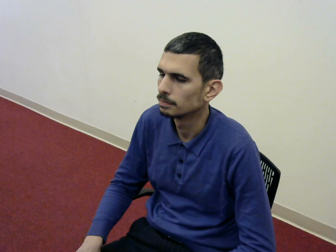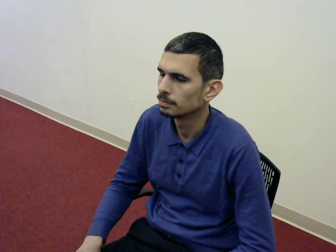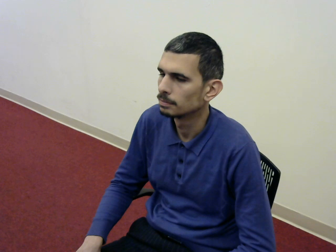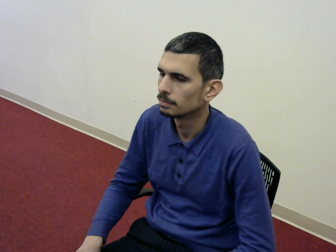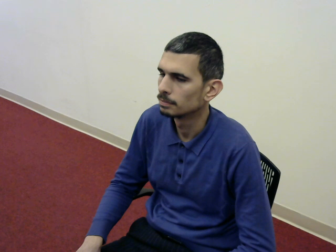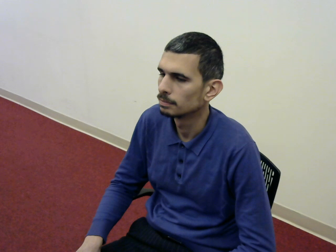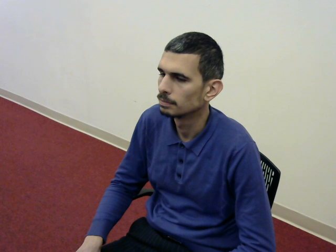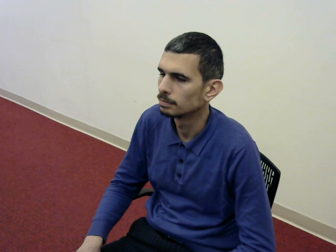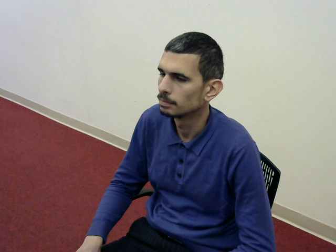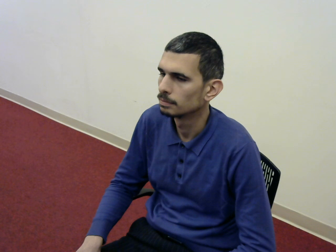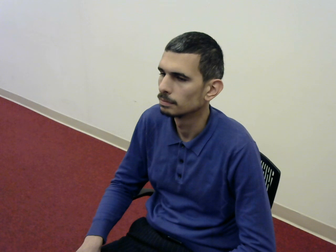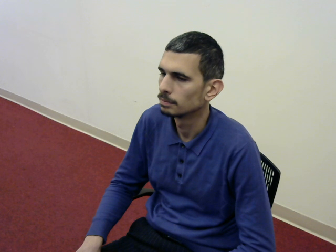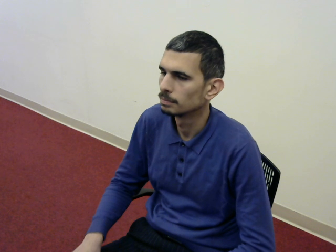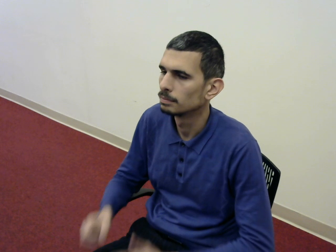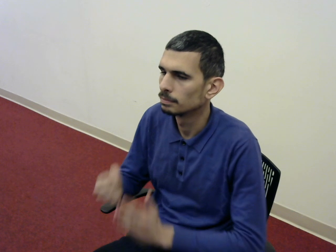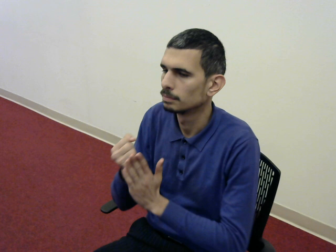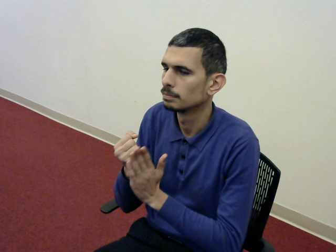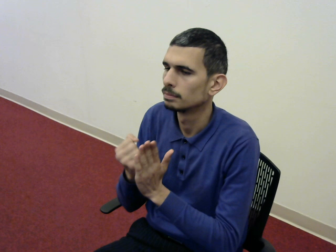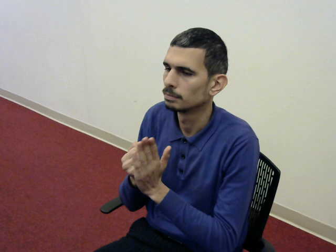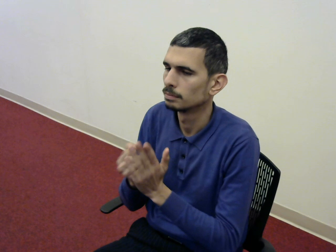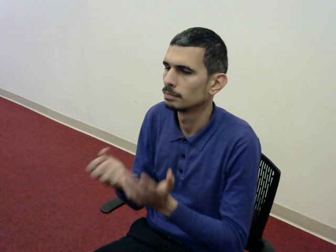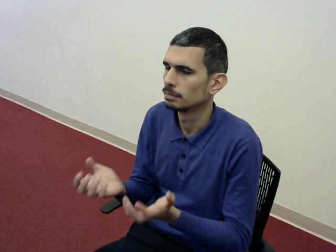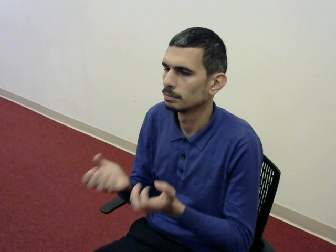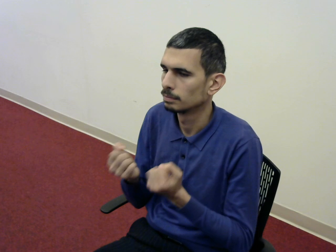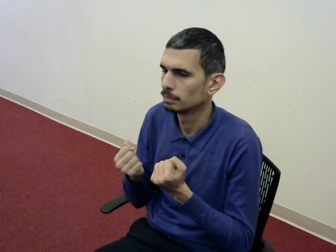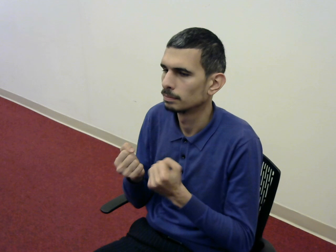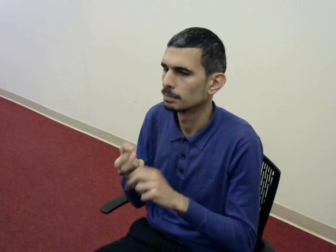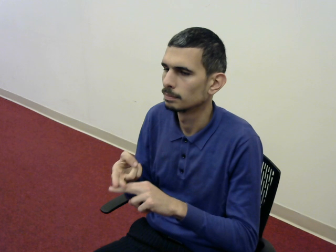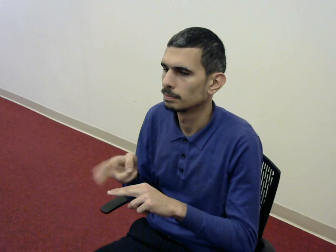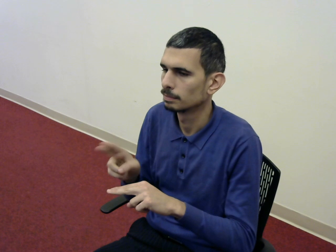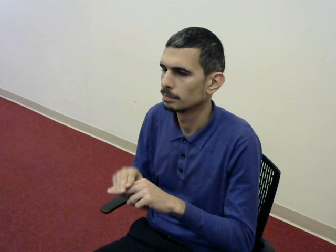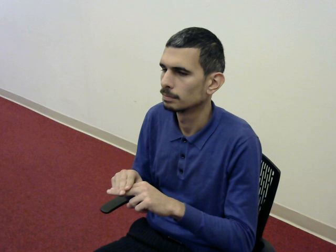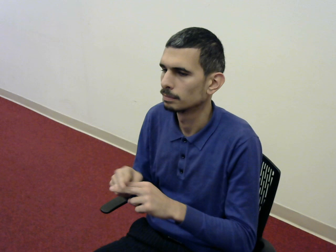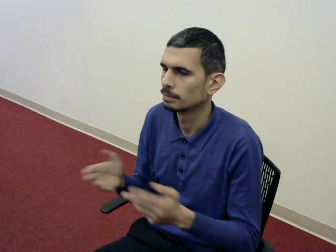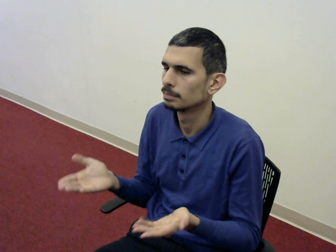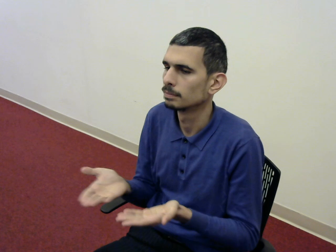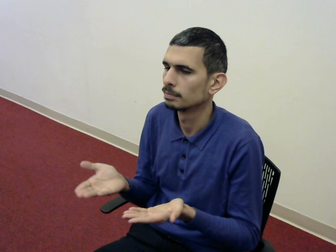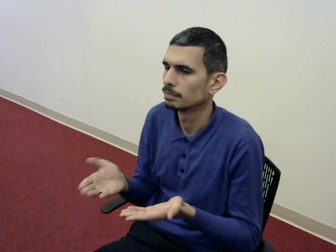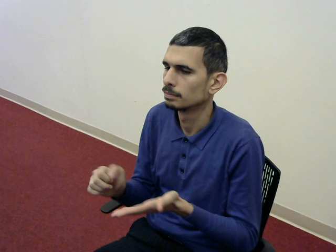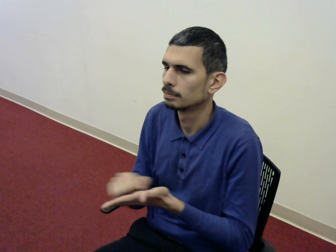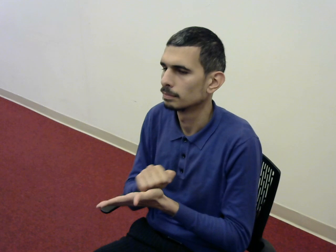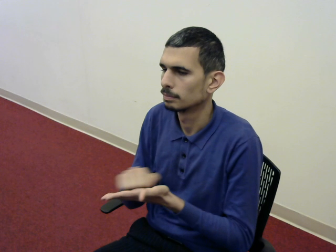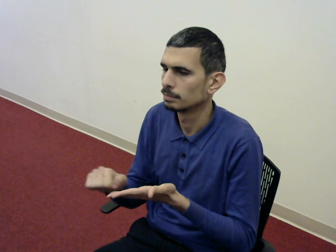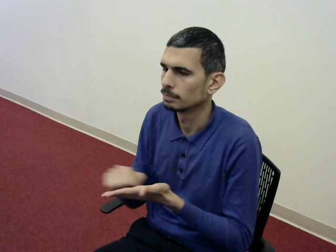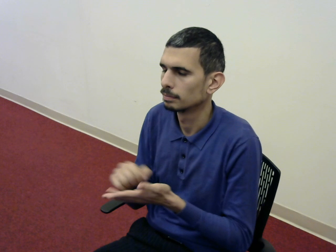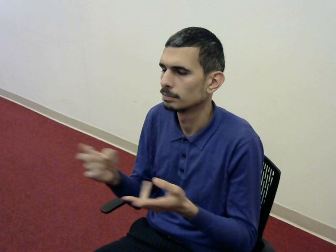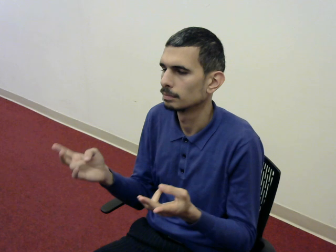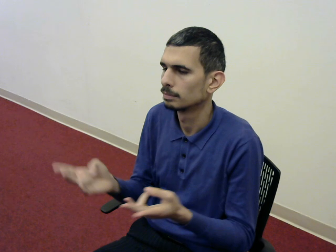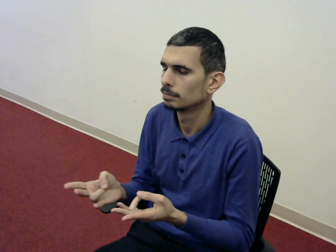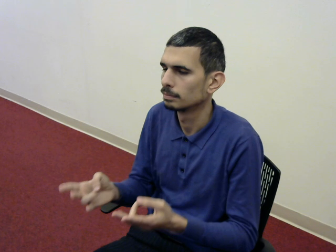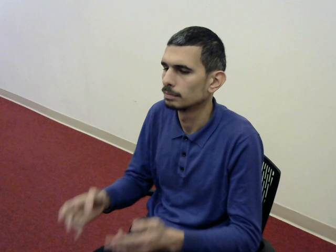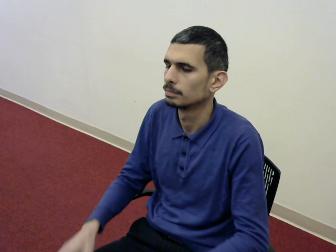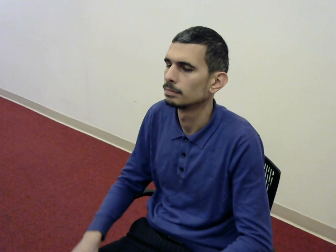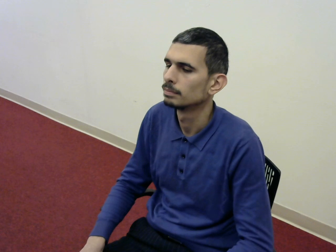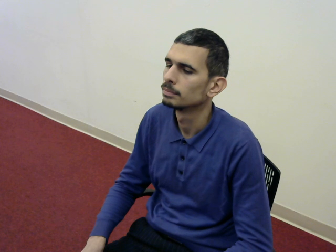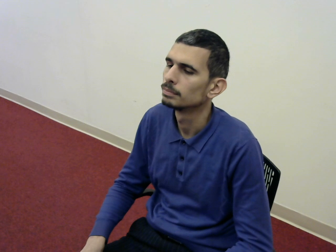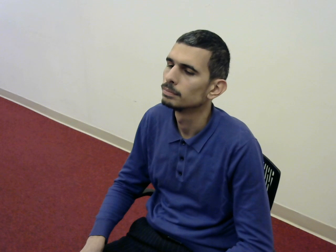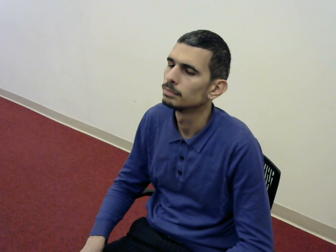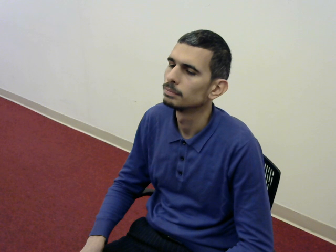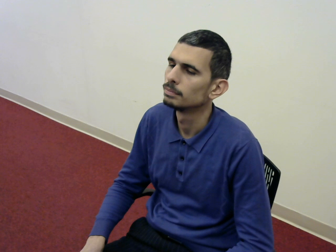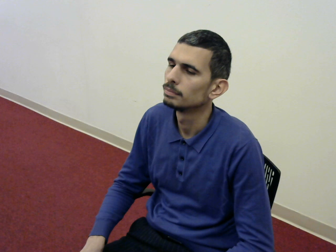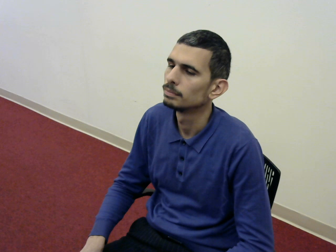Viza almaq üçün hansı sənədlər lazımdır?